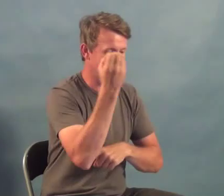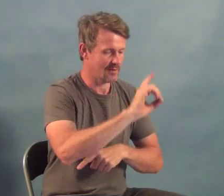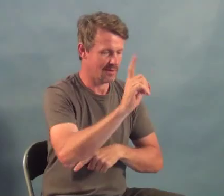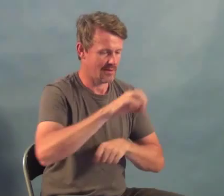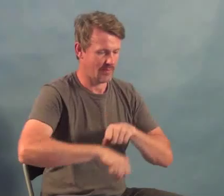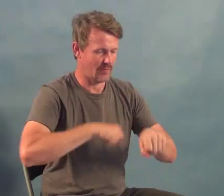Rower...